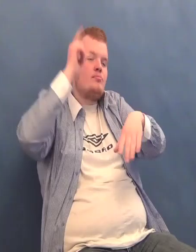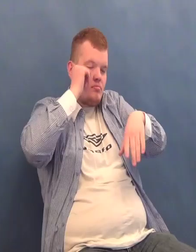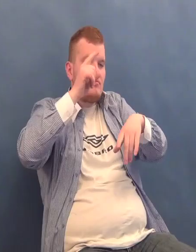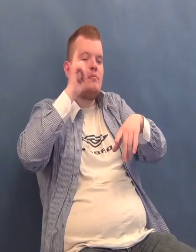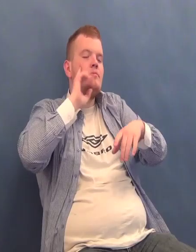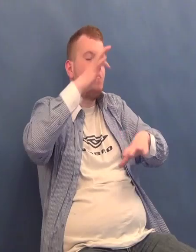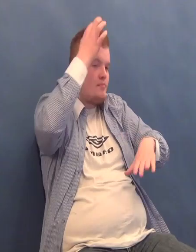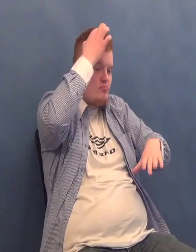Chłopak na to: dobranoc.